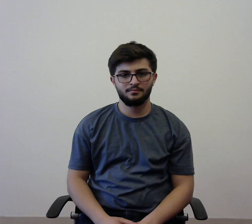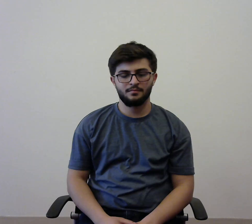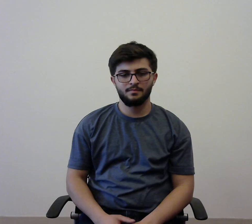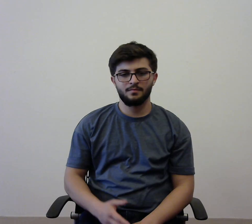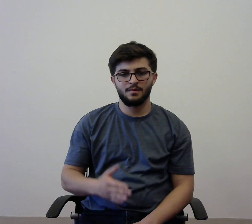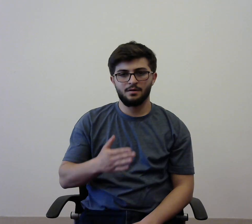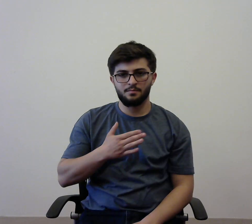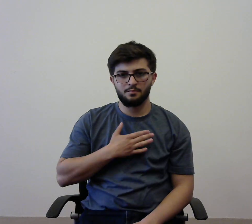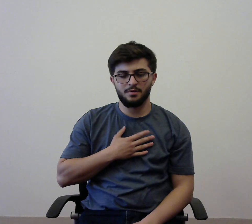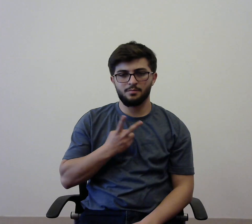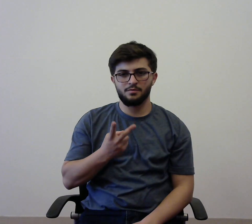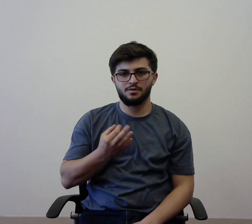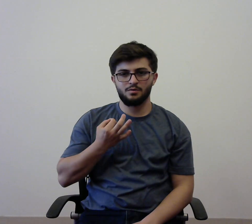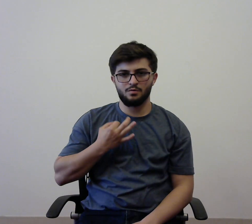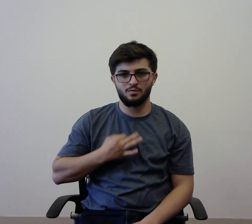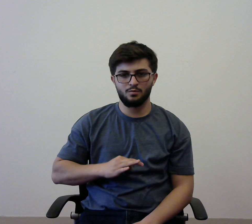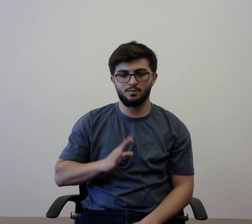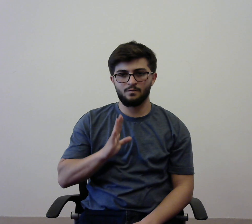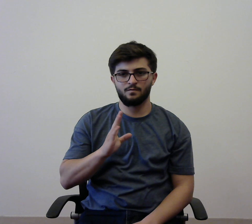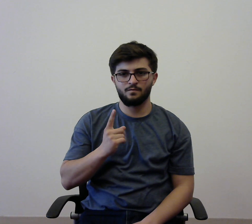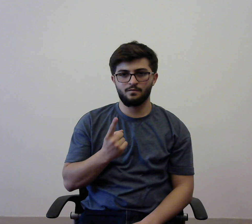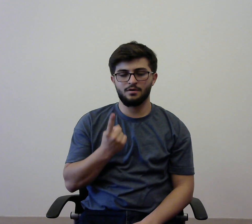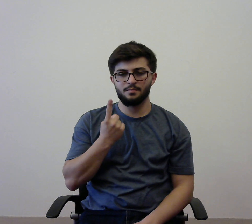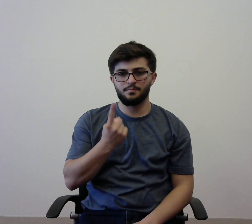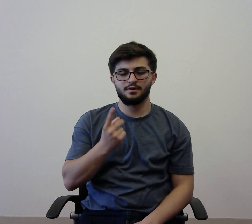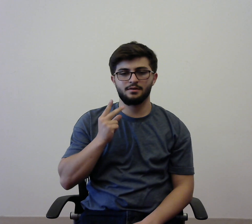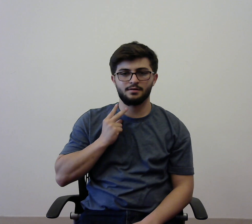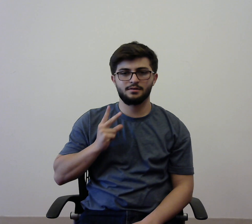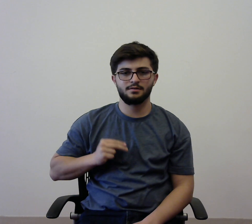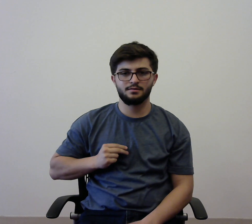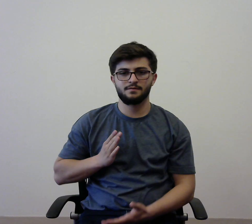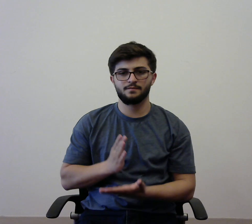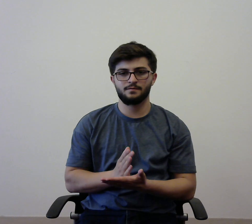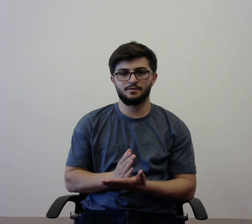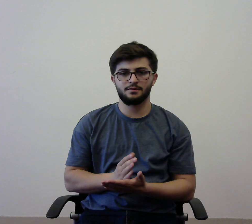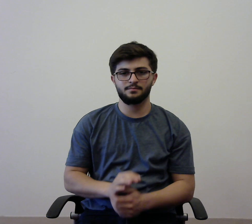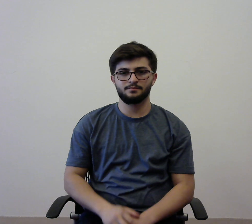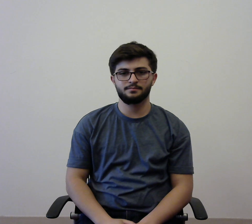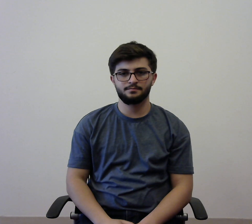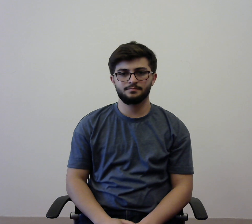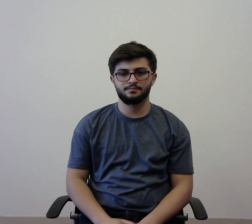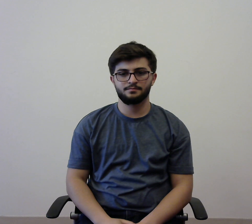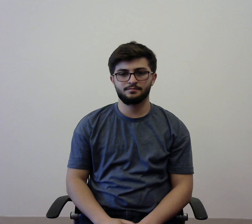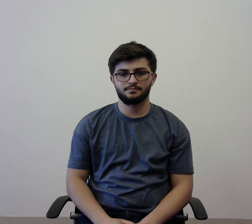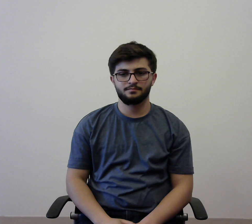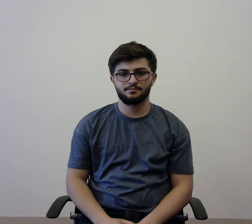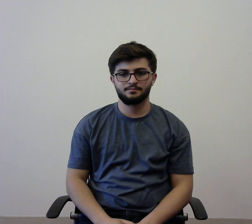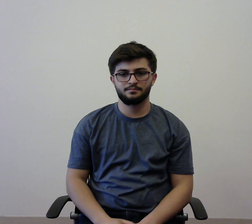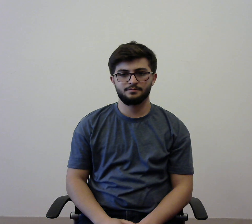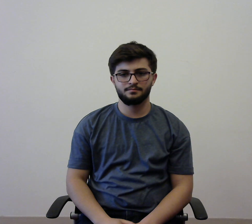Mənim 2 oğlum və 1 qızım var